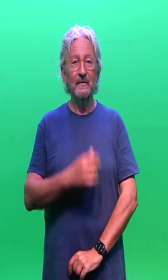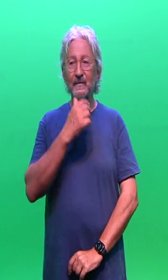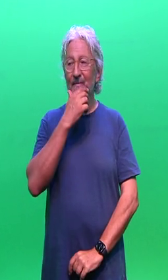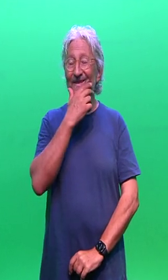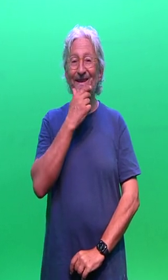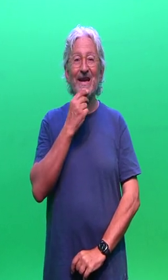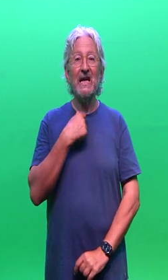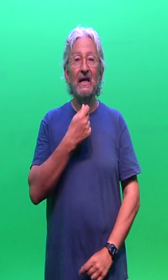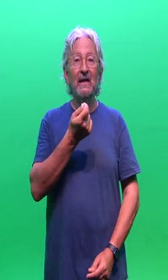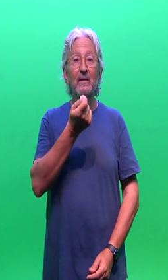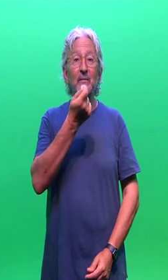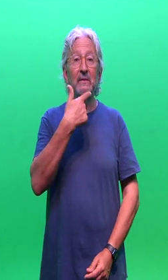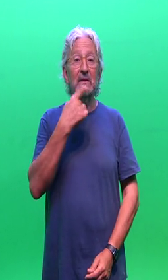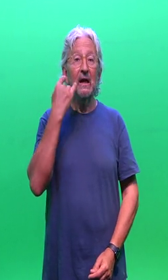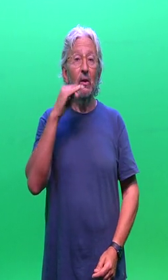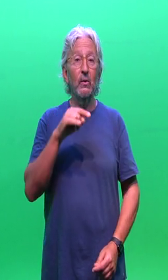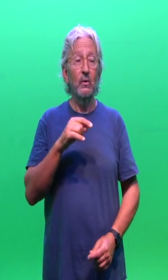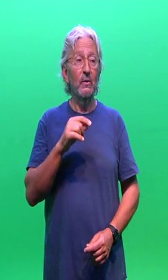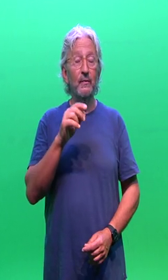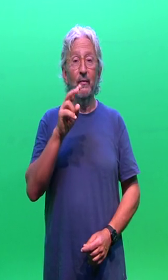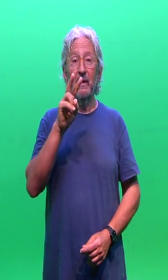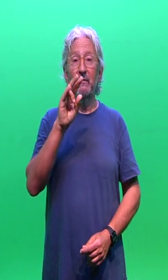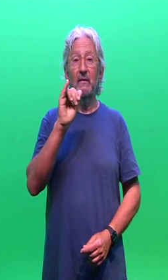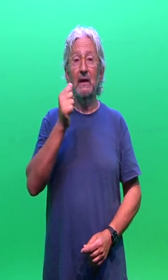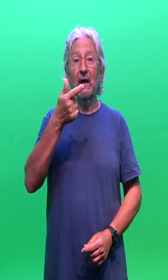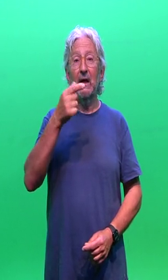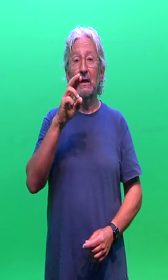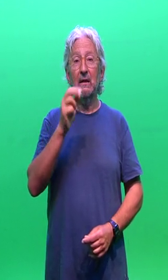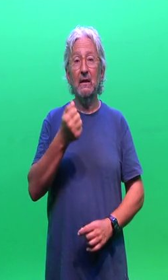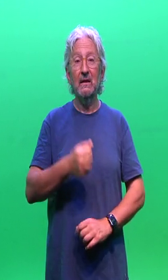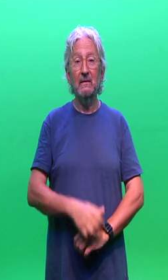Doncs prenc una pastilla que és blava, Viagra.